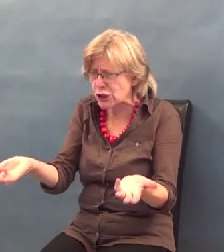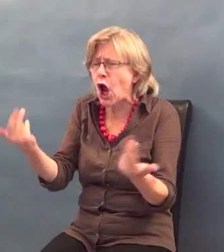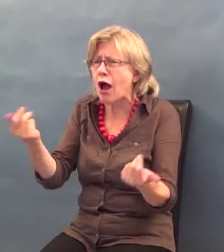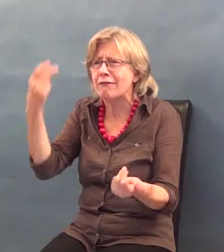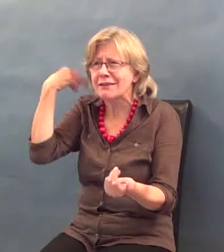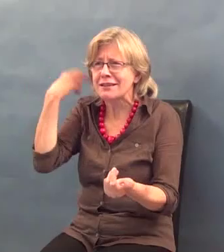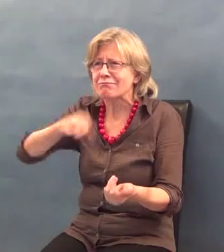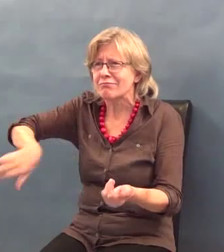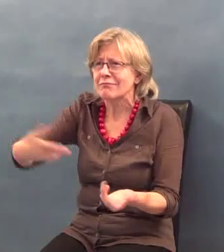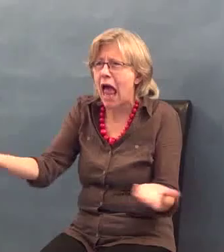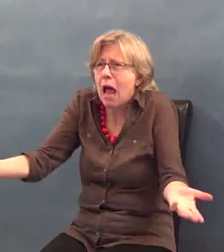Gdzie są wiśnie, kto ukradł?